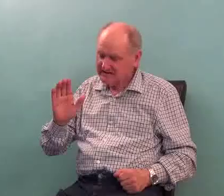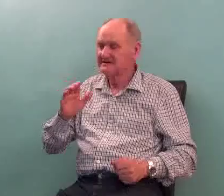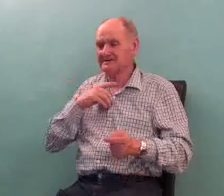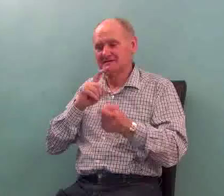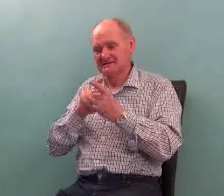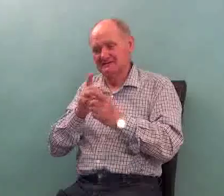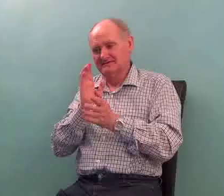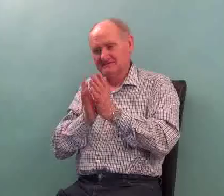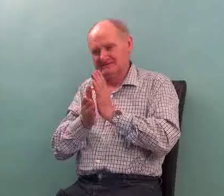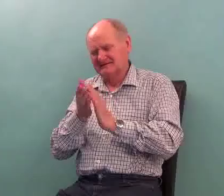Spotkaliśmy się i migaliśmy.